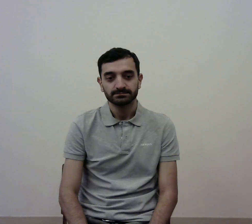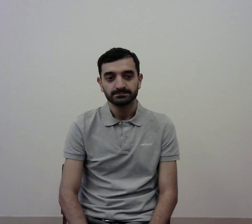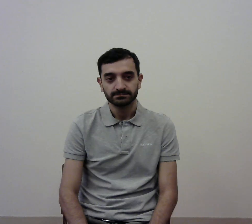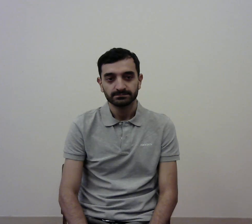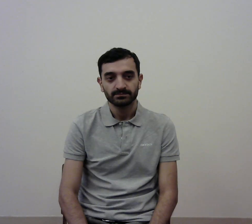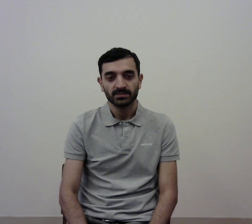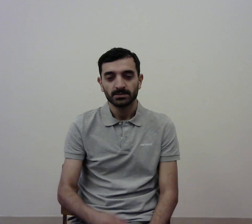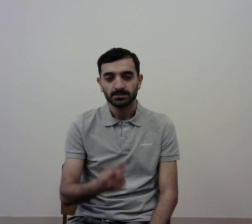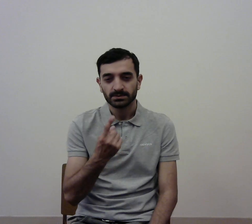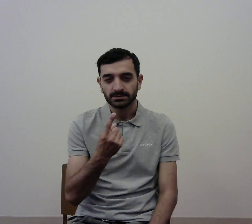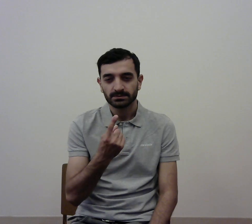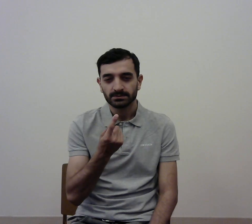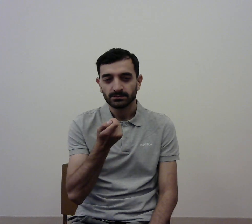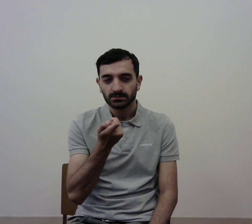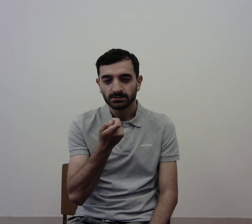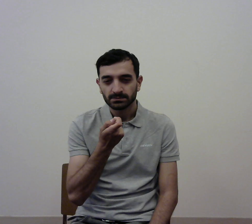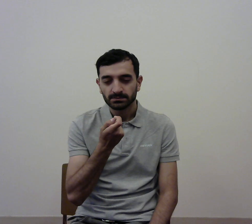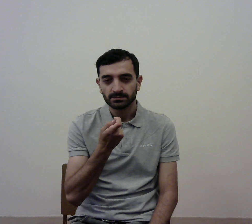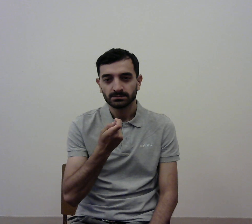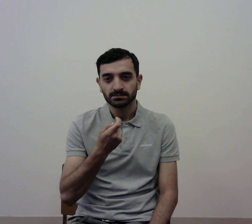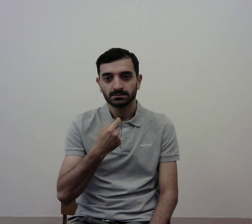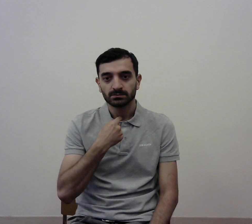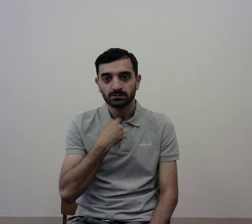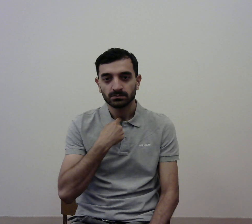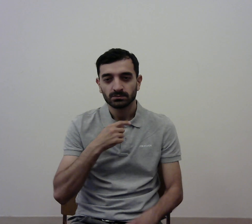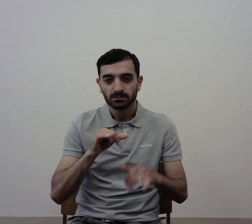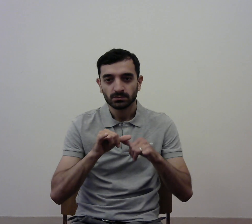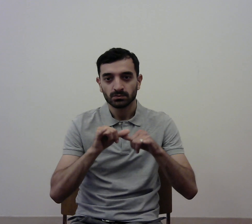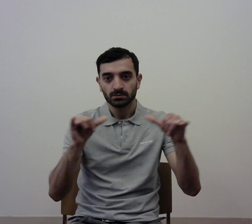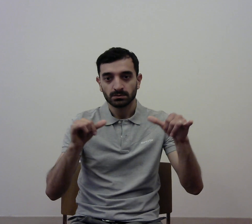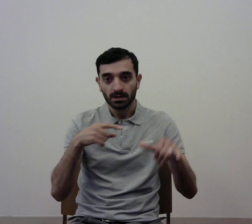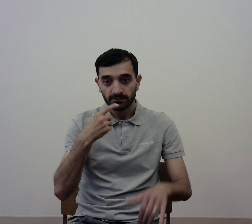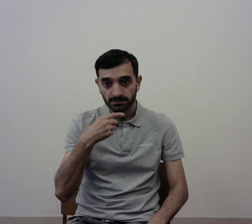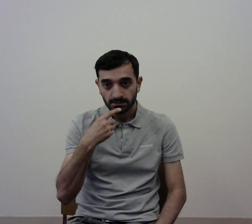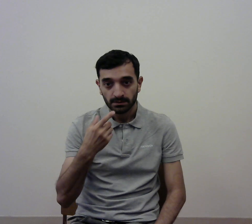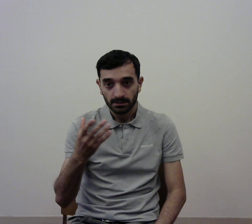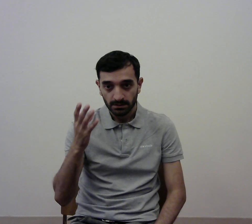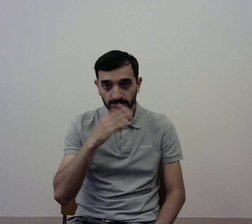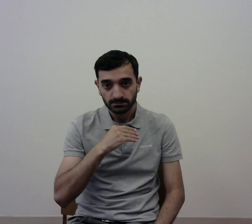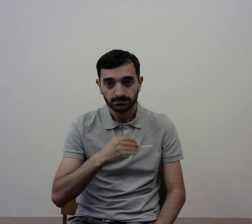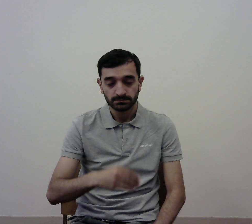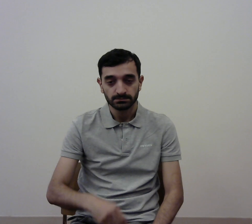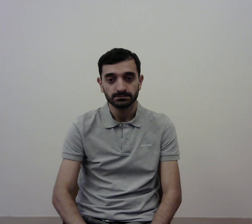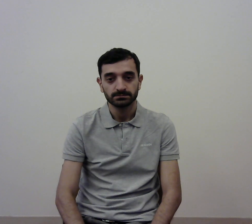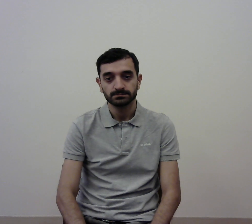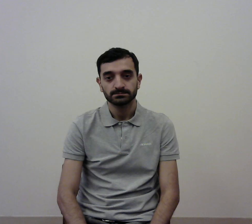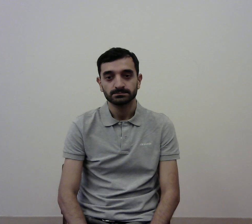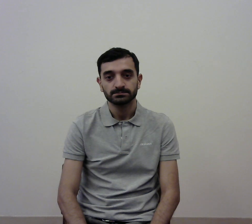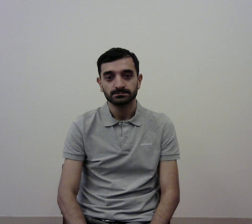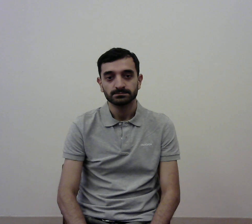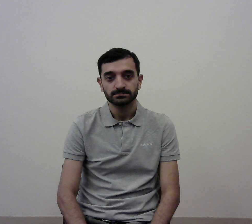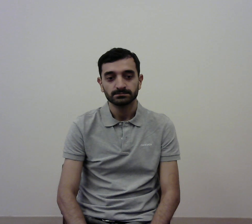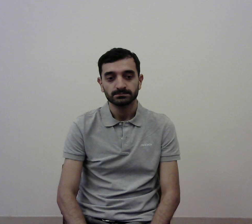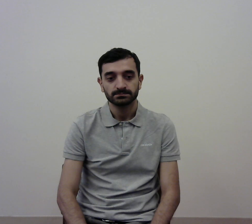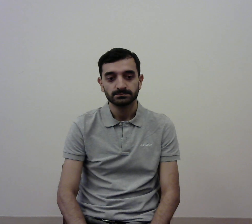Bir az ucadan deyə bilərsinizmi?